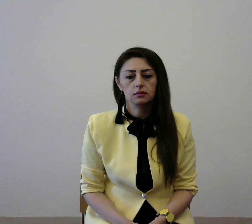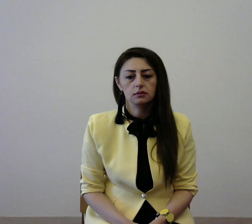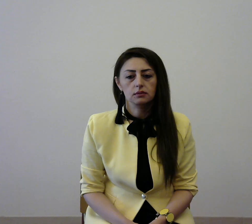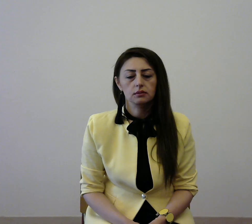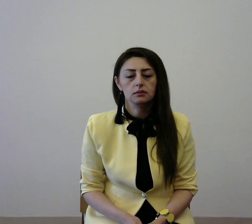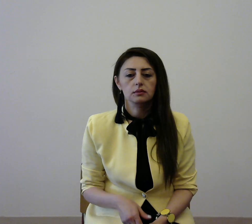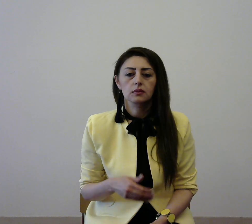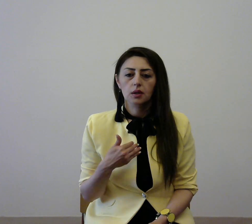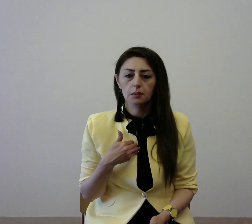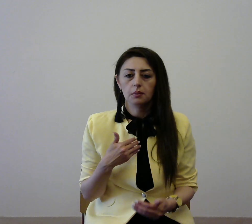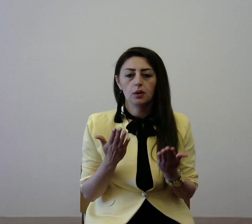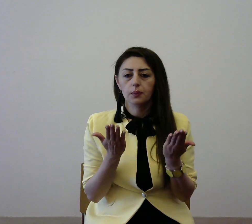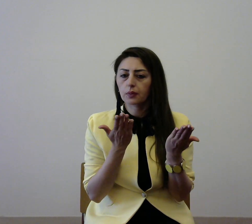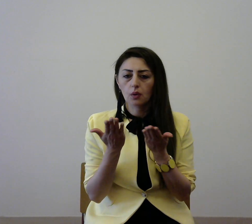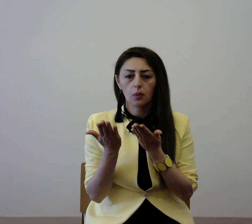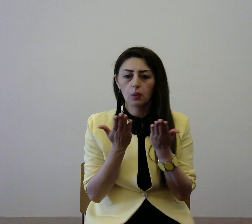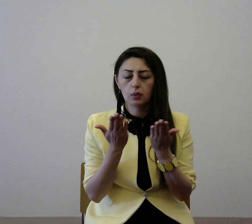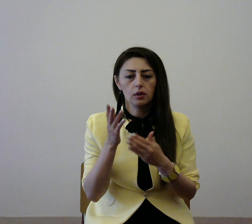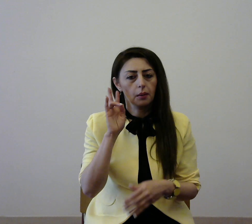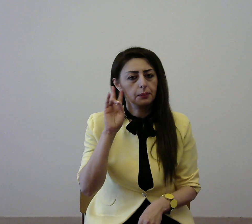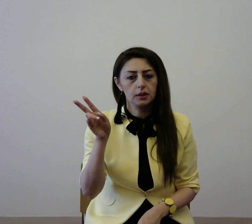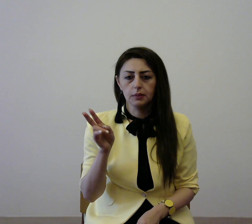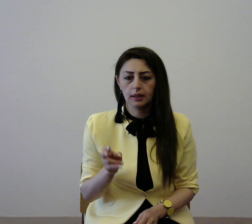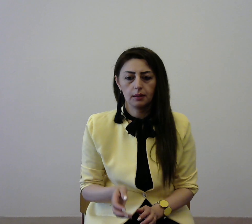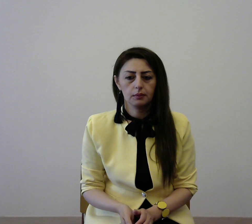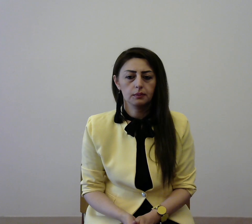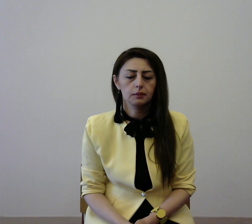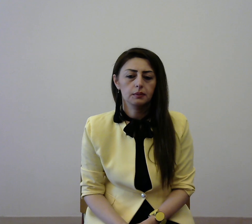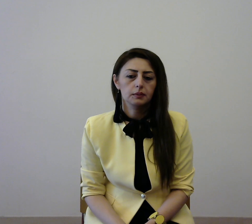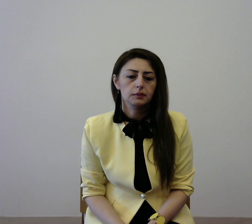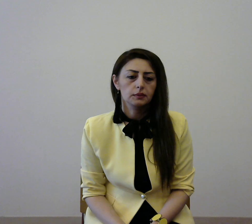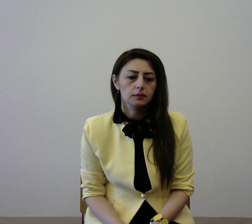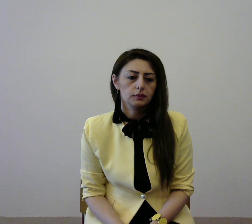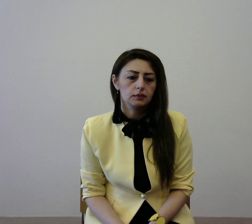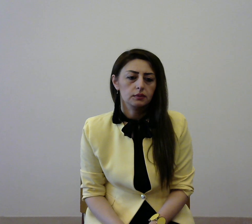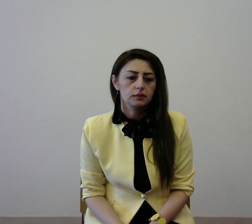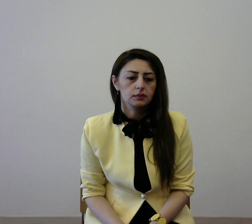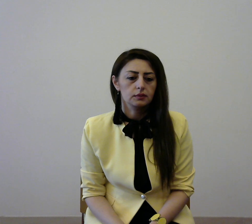Mən oxuya bilmirəm